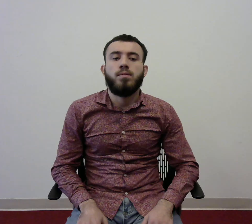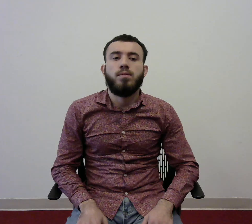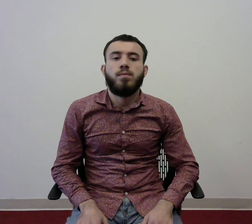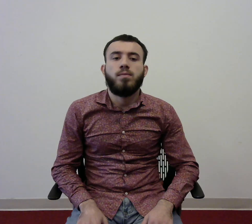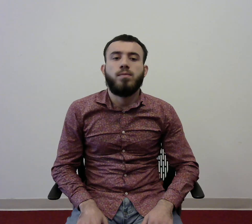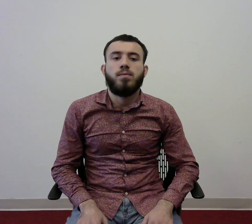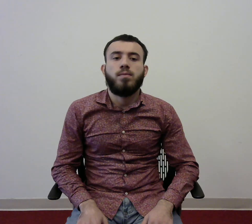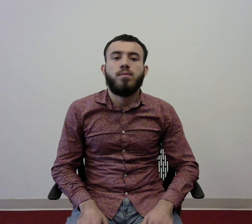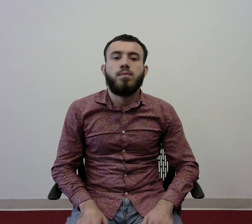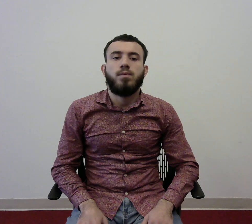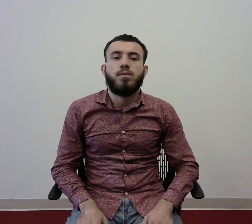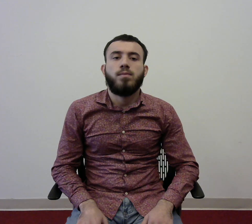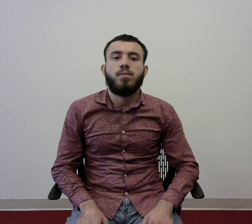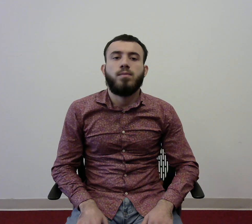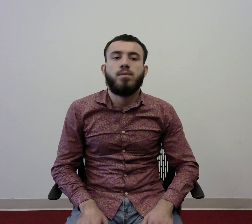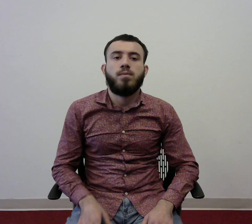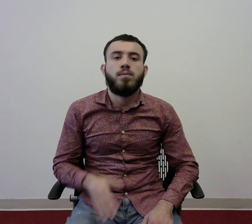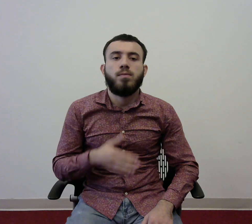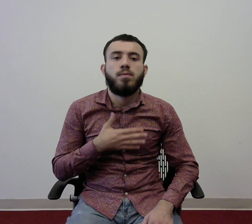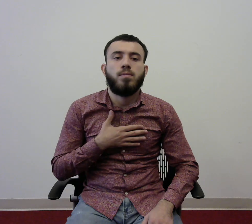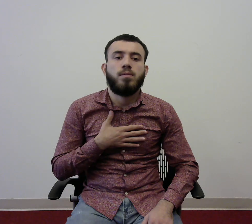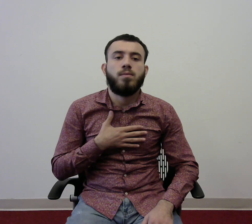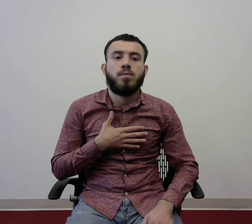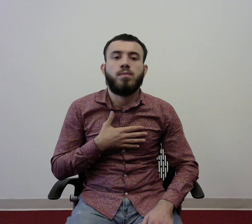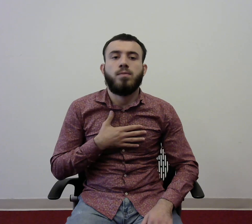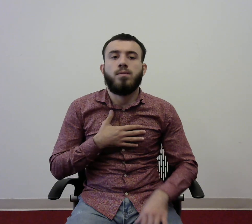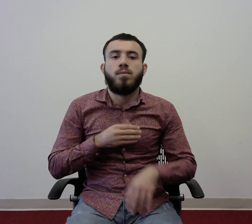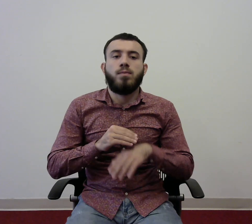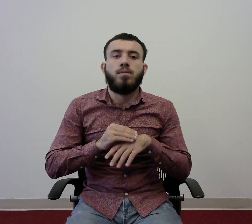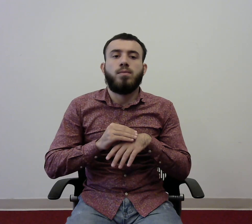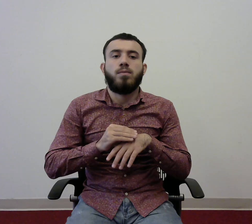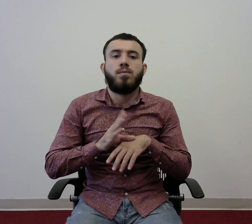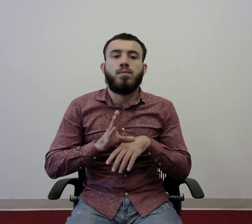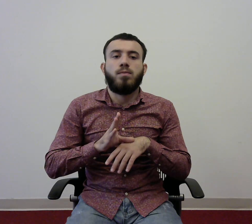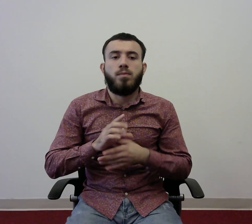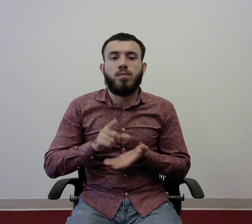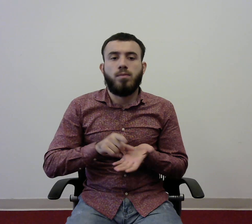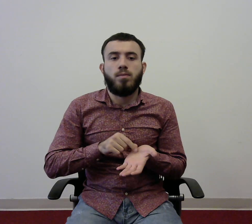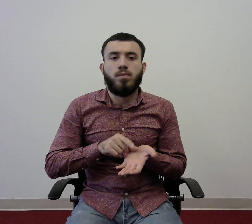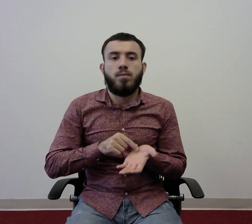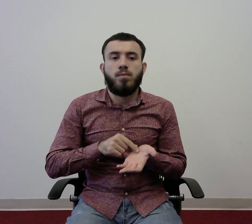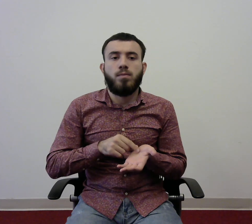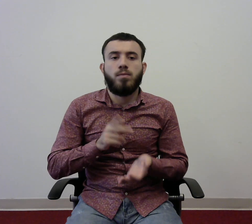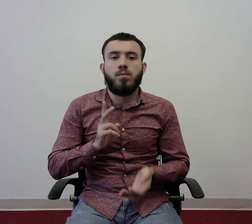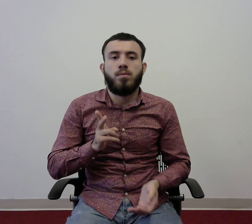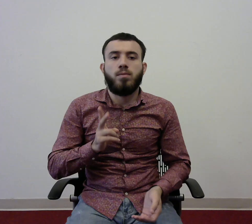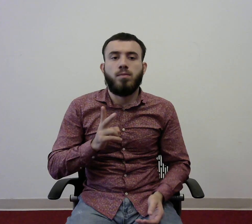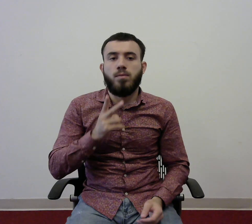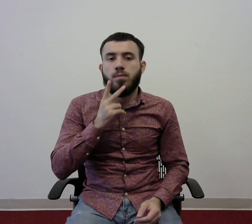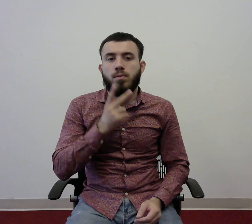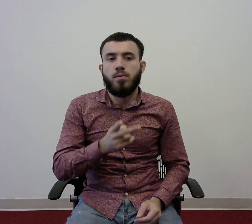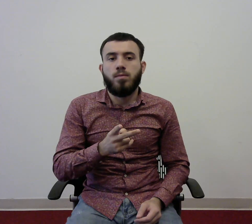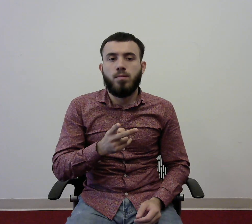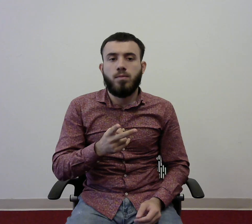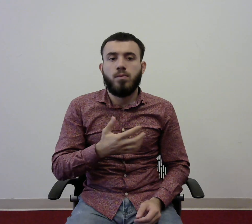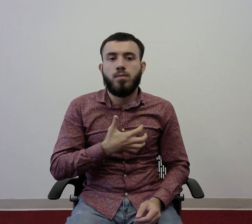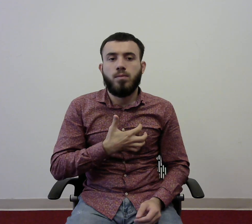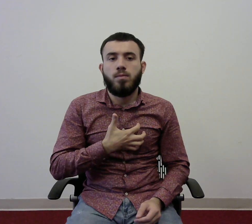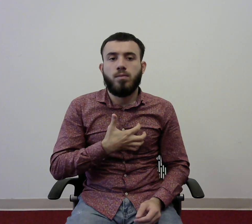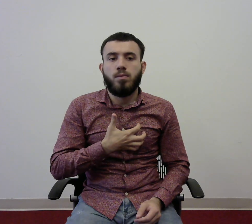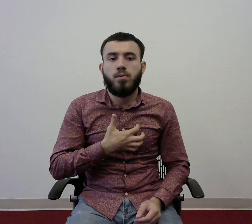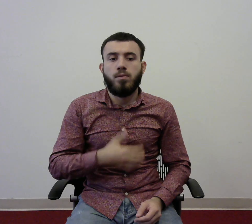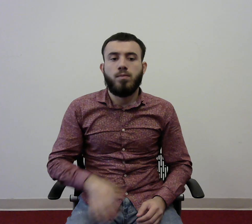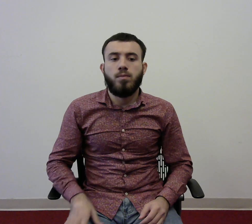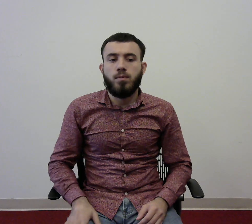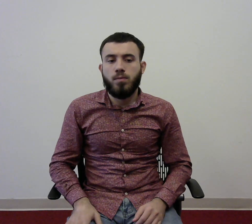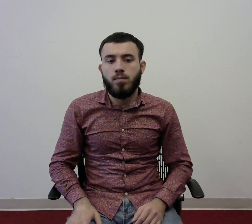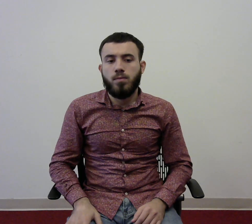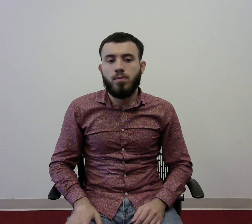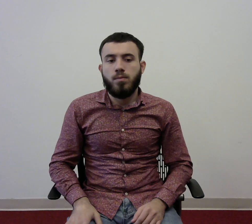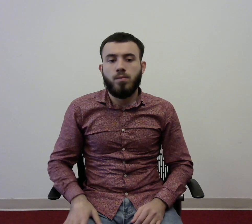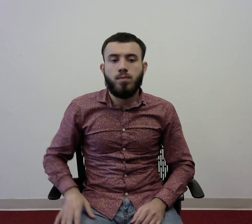Mən yığılmış pensiya kapitalıma baxmaq istəyirəm